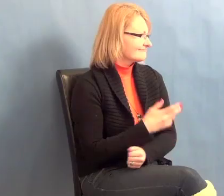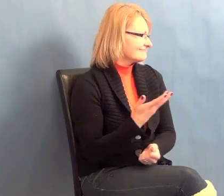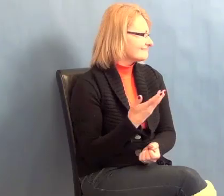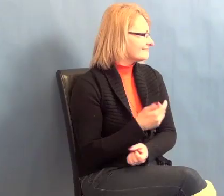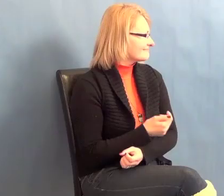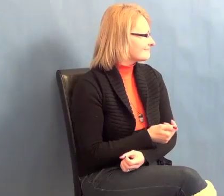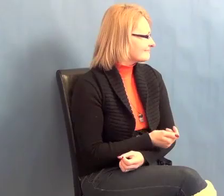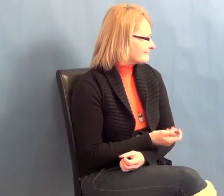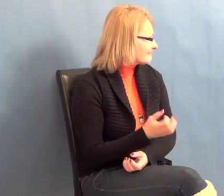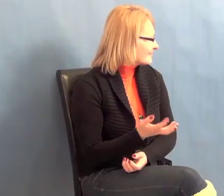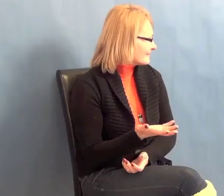Dobrze, tak.